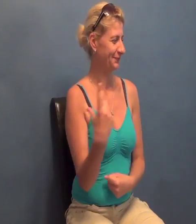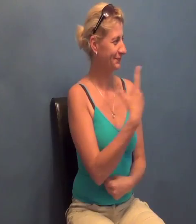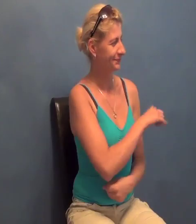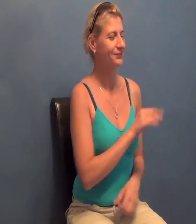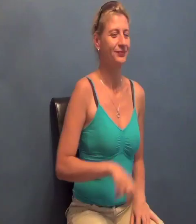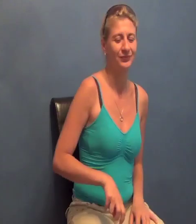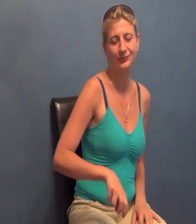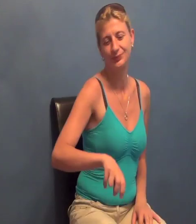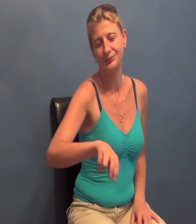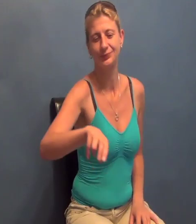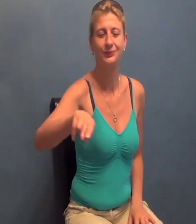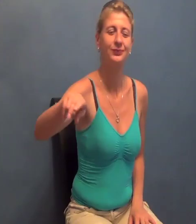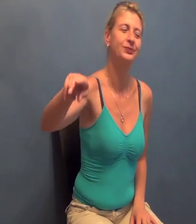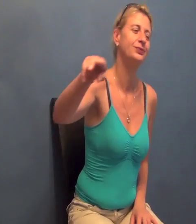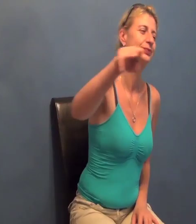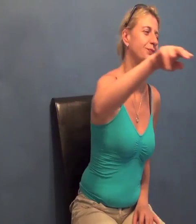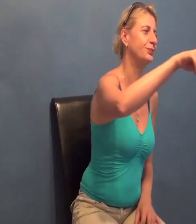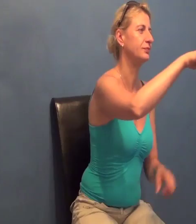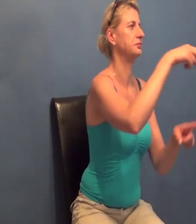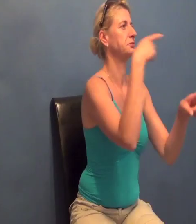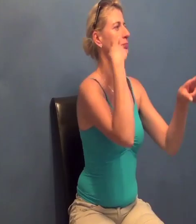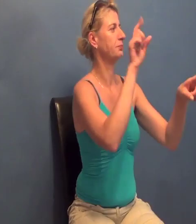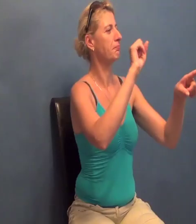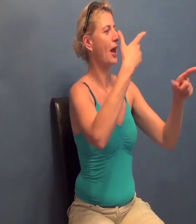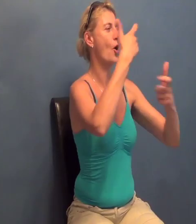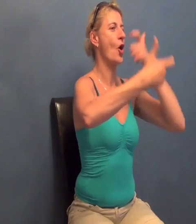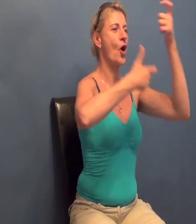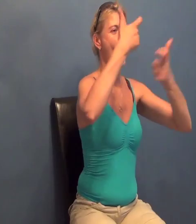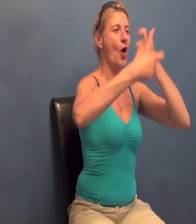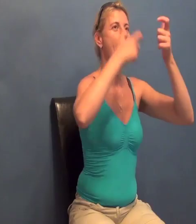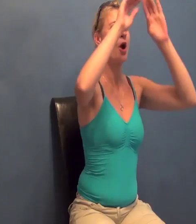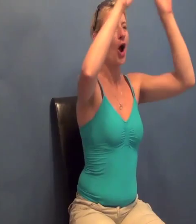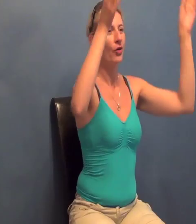Policjant idzie dalej i zauważa pana, który montuje okno.